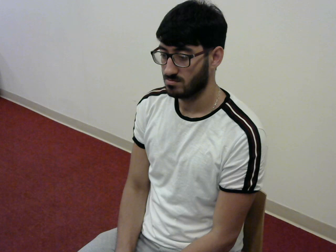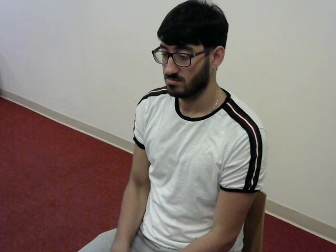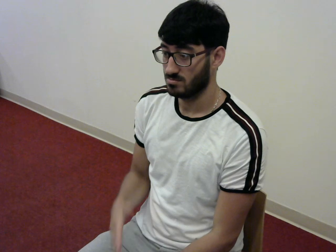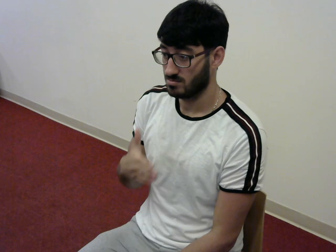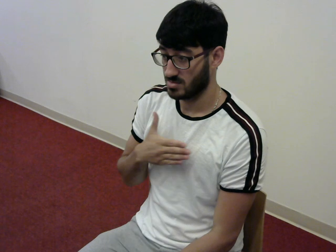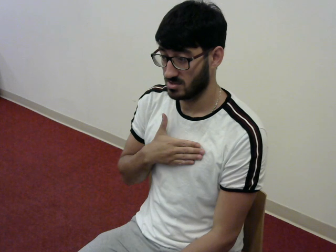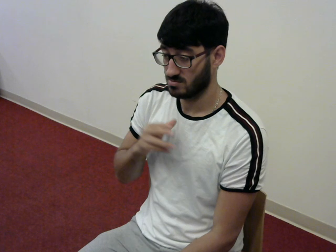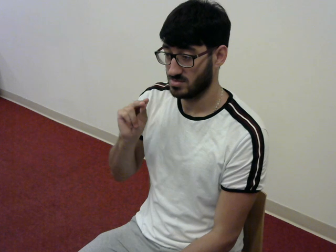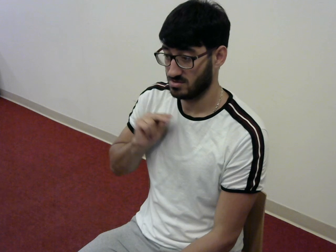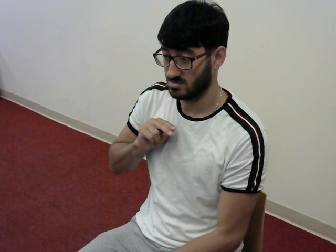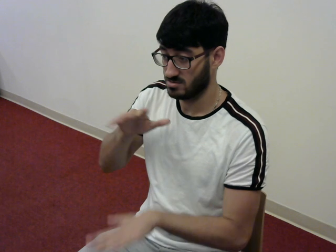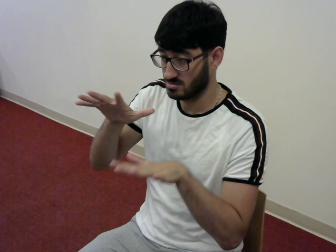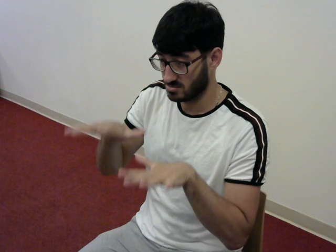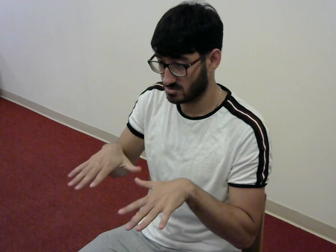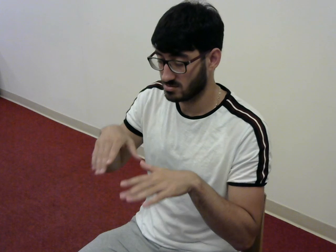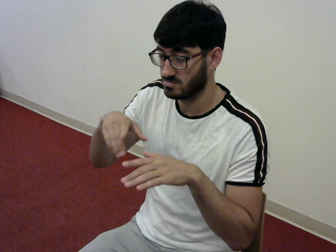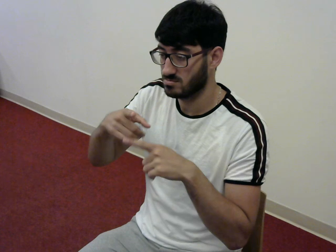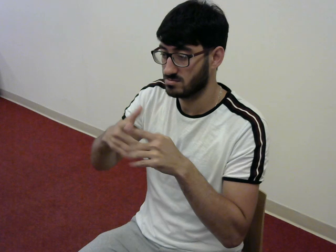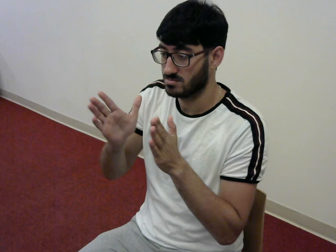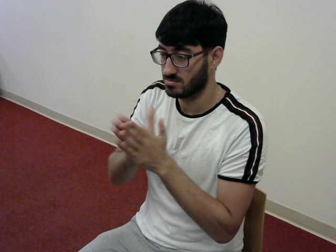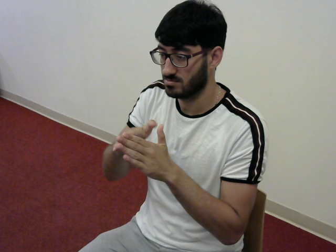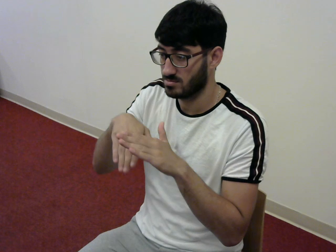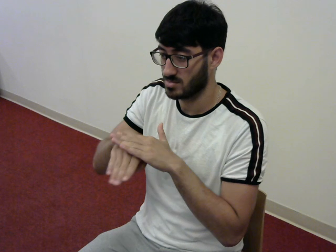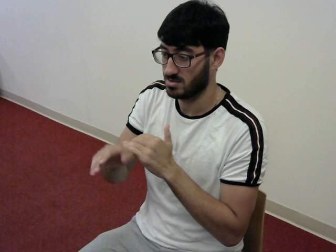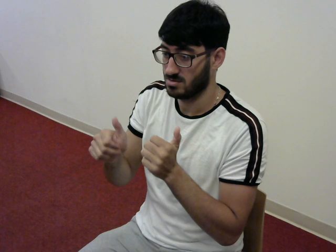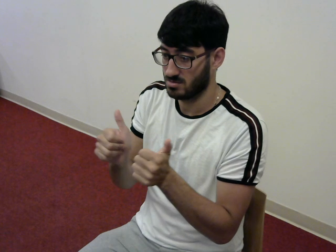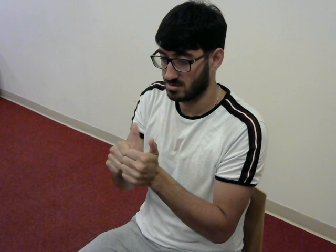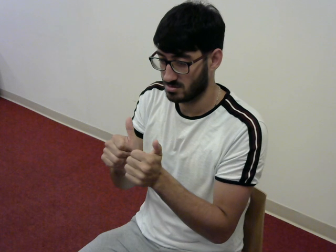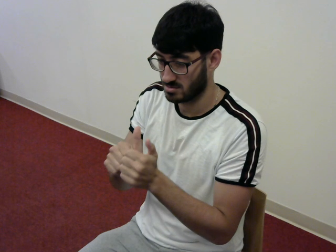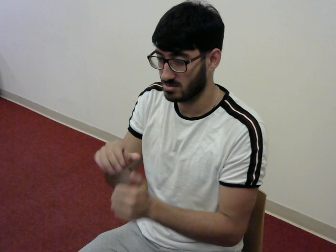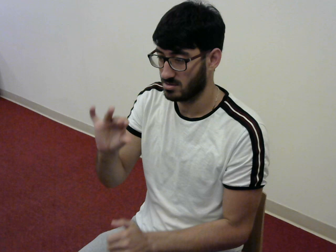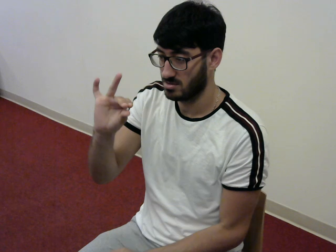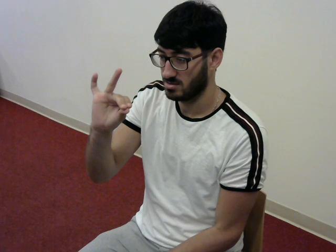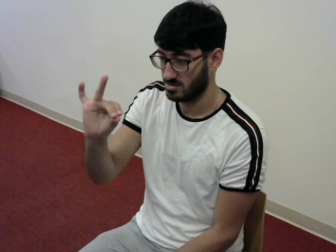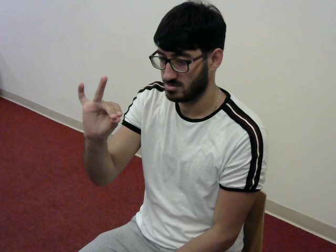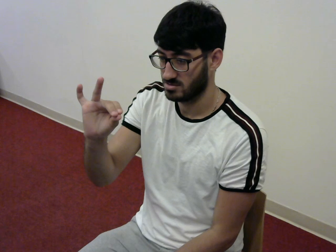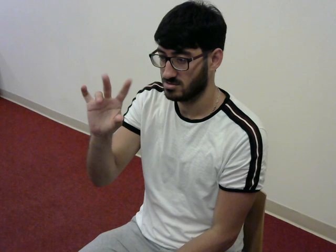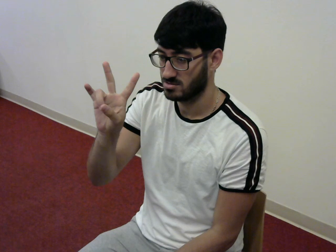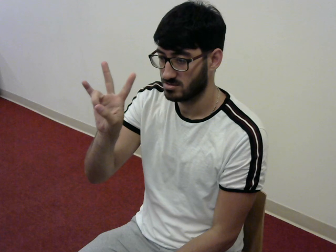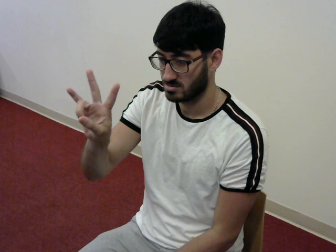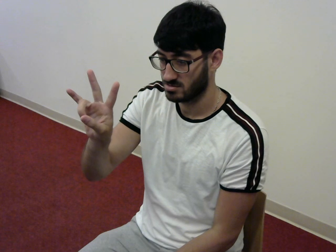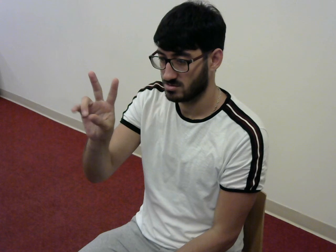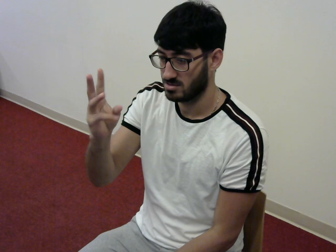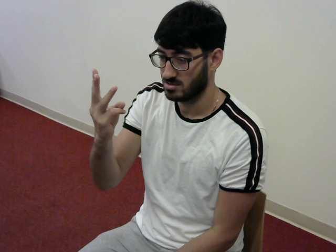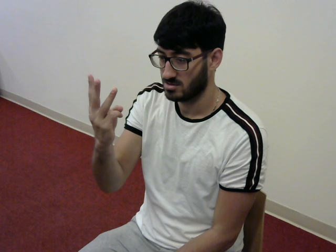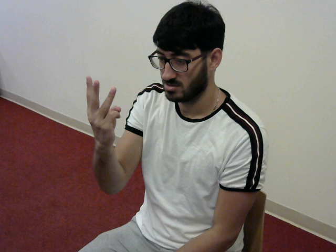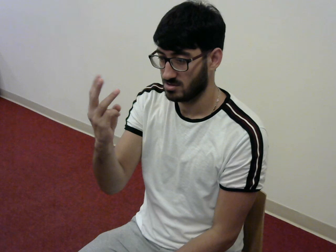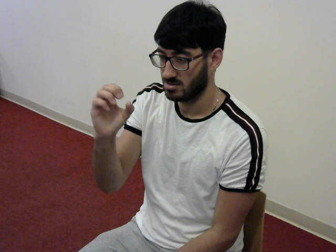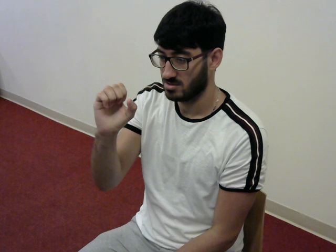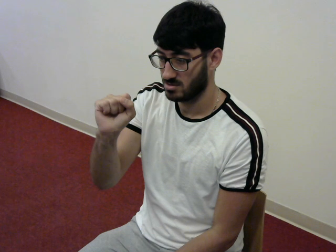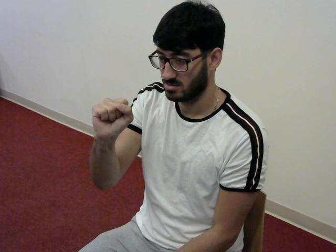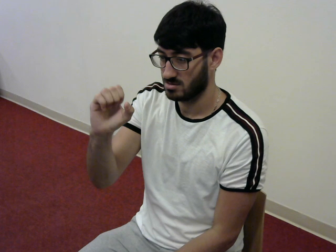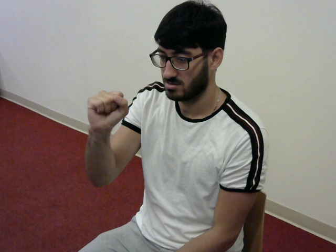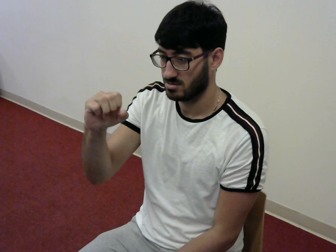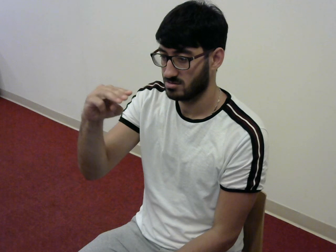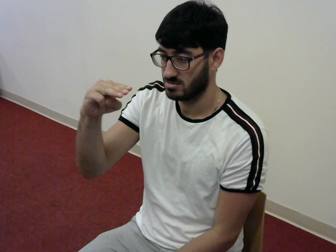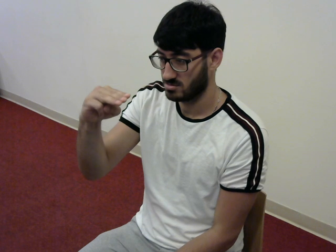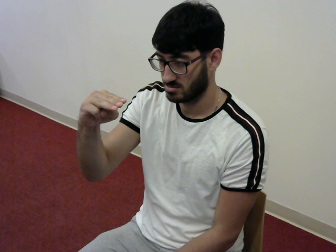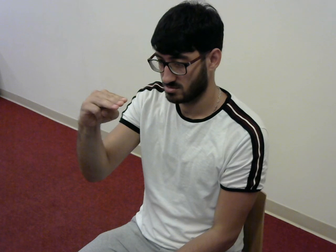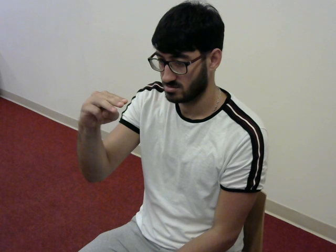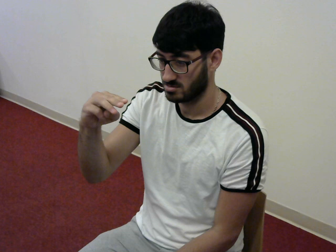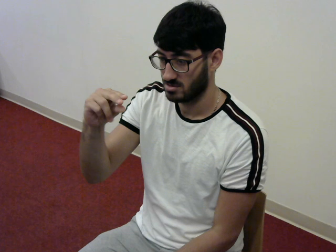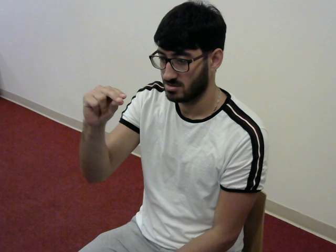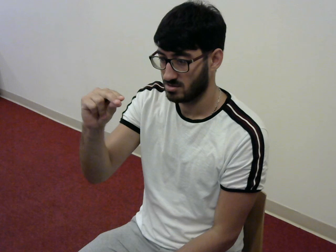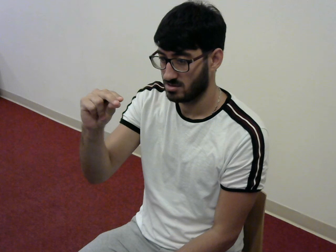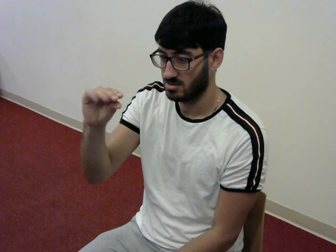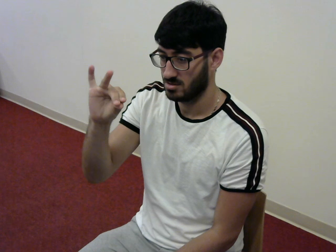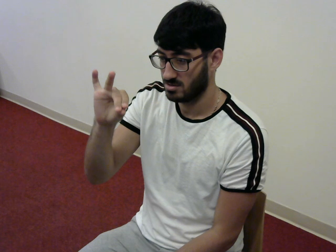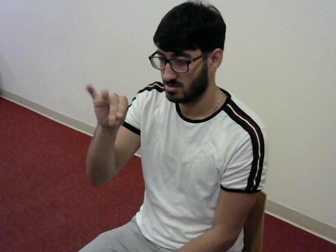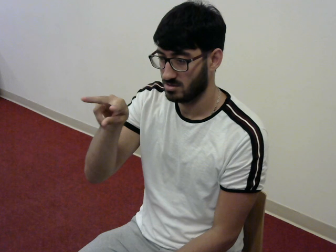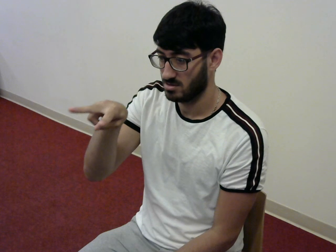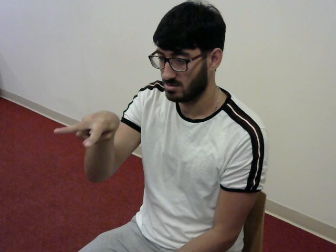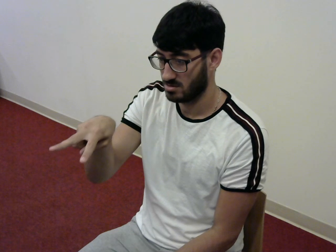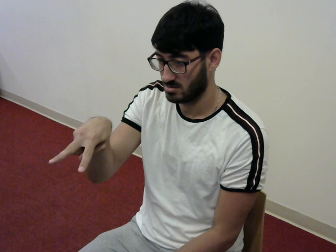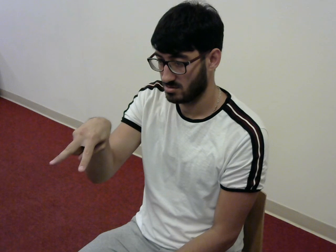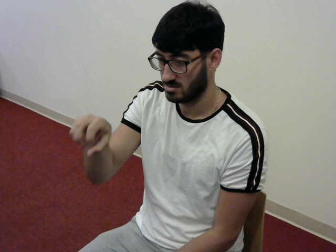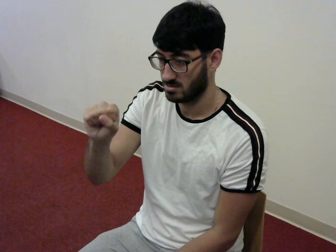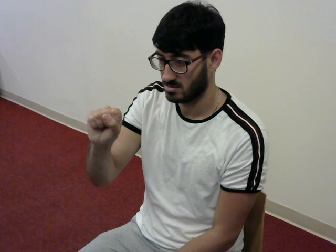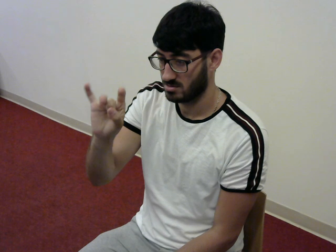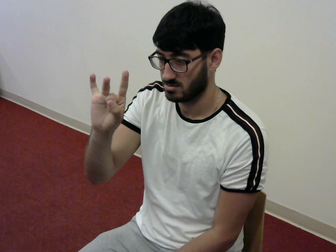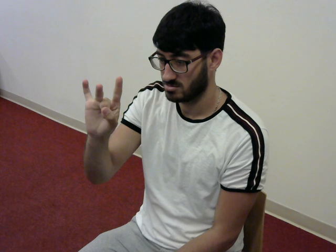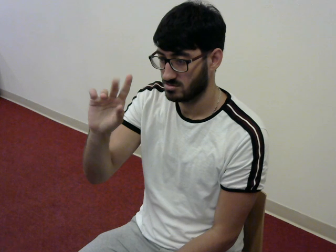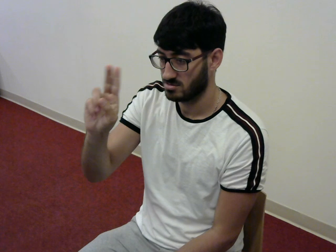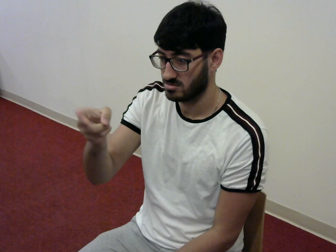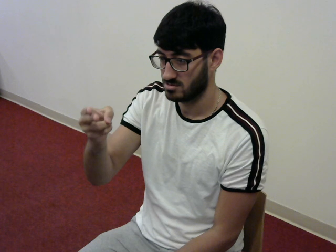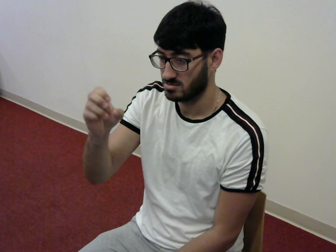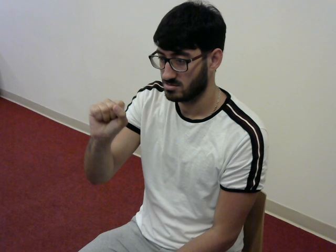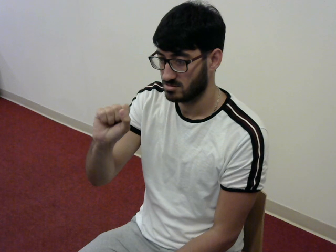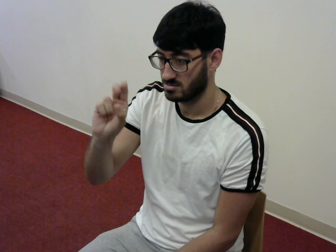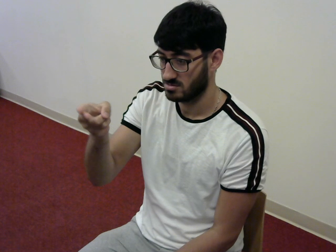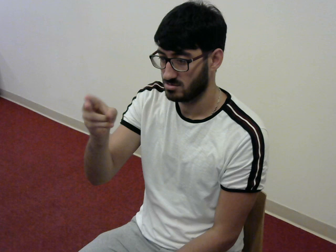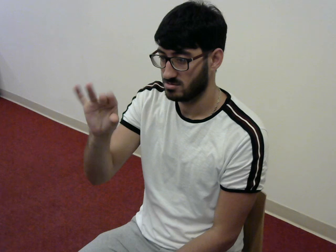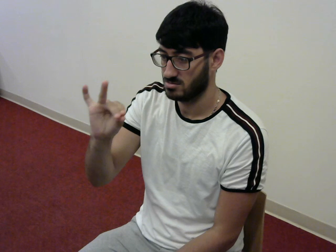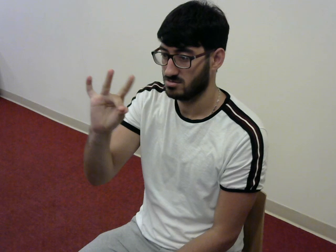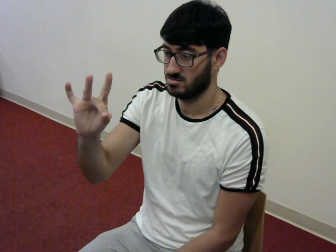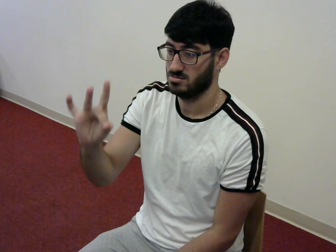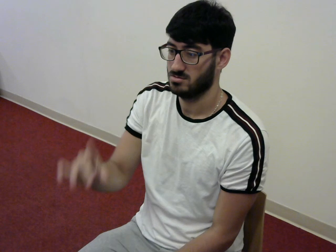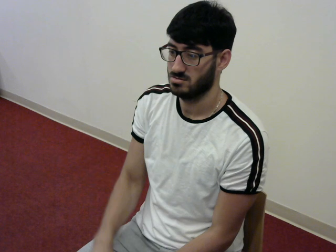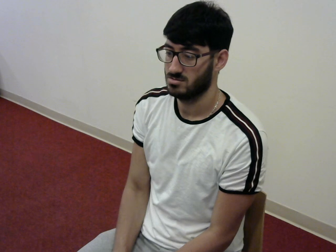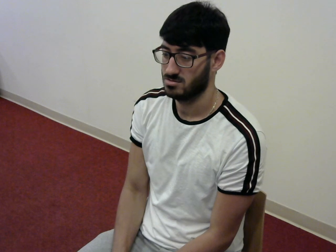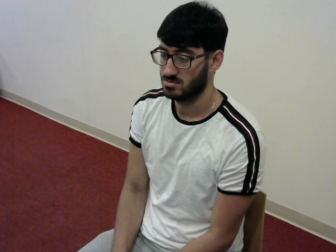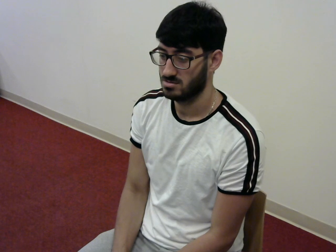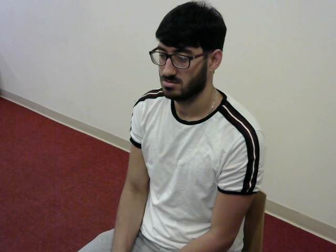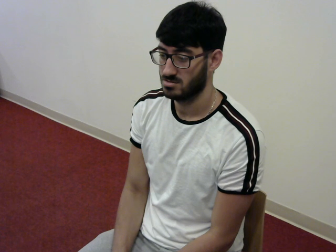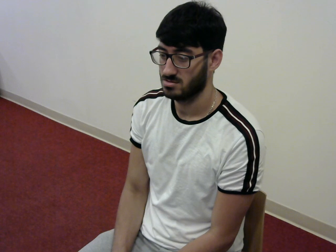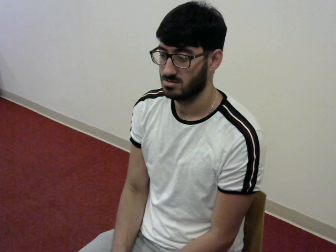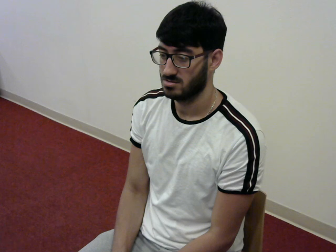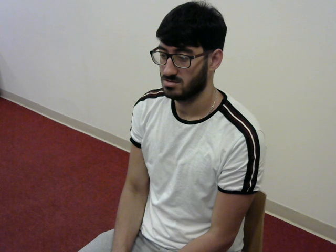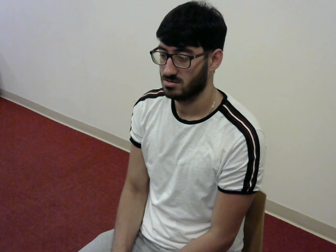Mənim iş yerim İnşaatçılar metrosunun yanındadadır